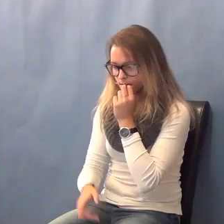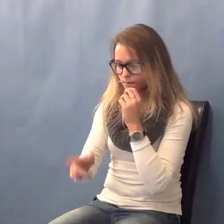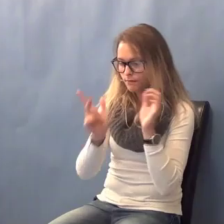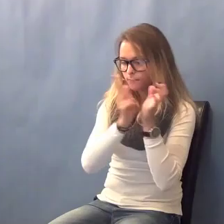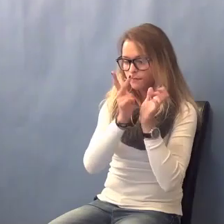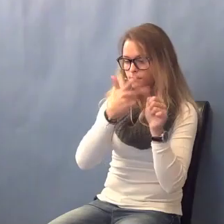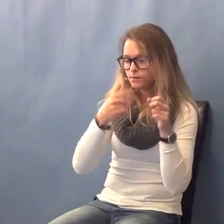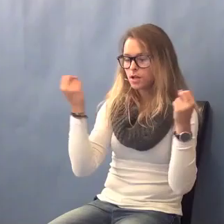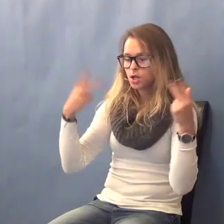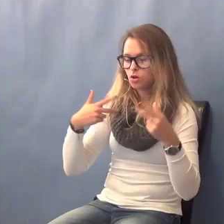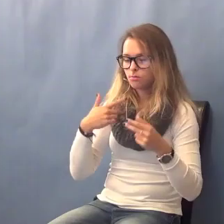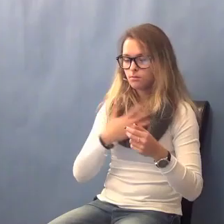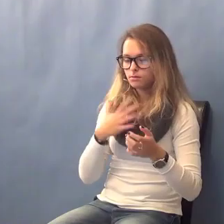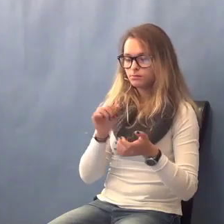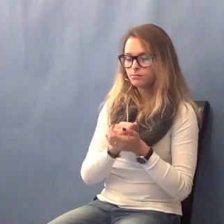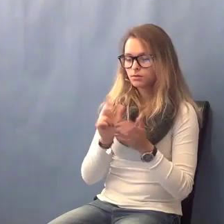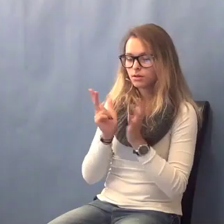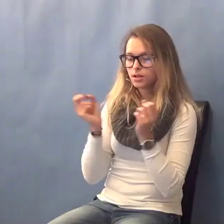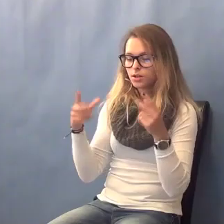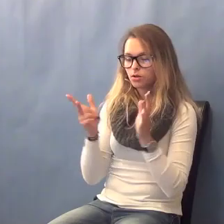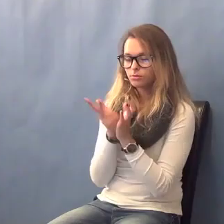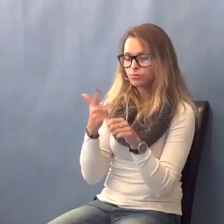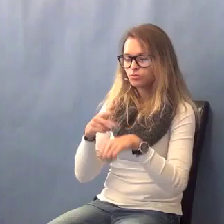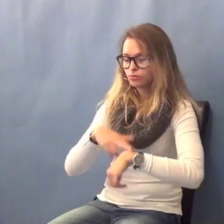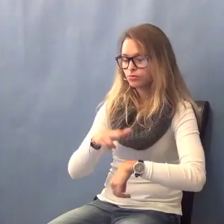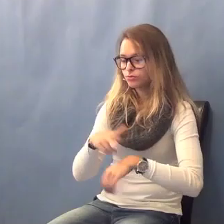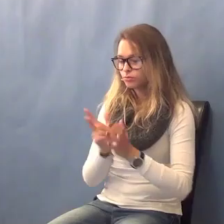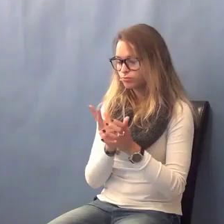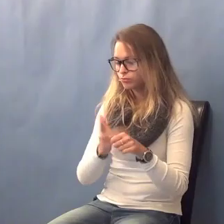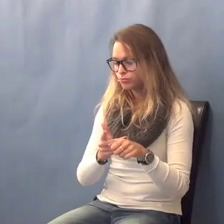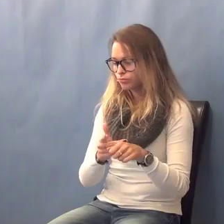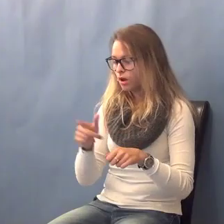Mam zajęte, od osiemnastej trzydzieści jestem w kinie.